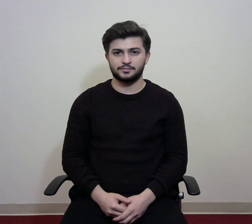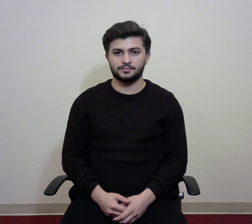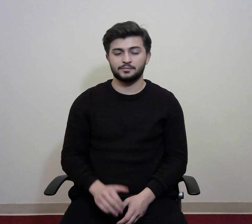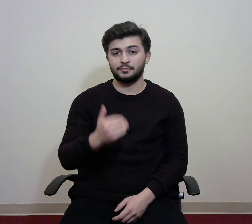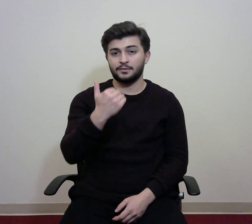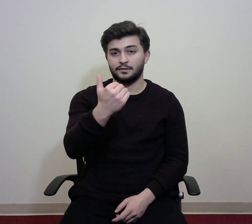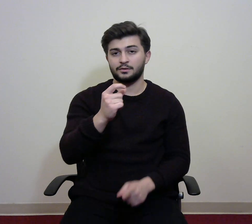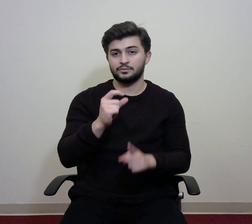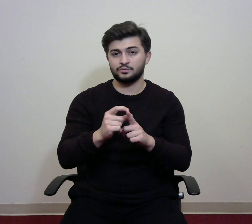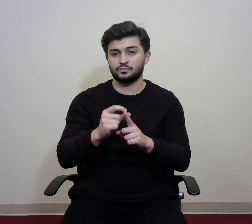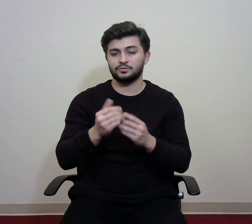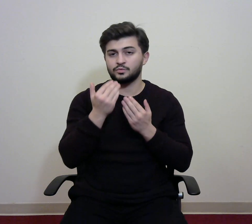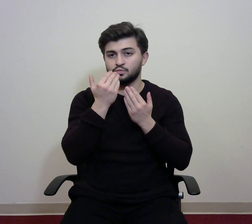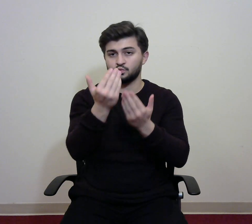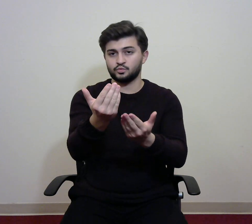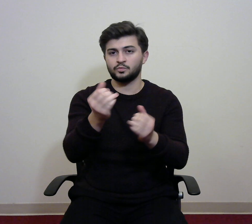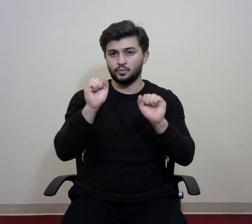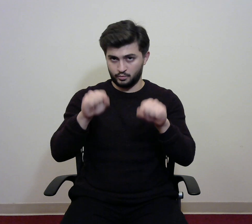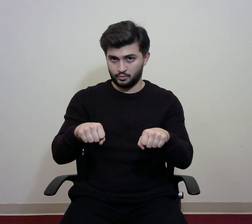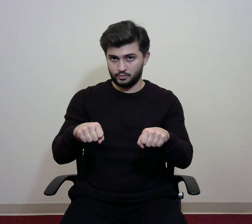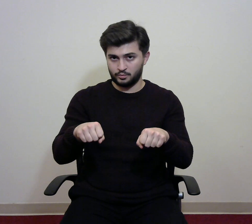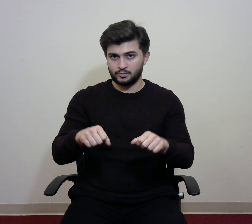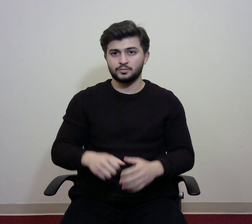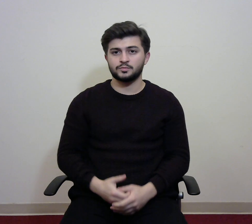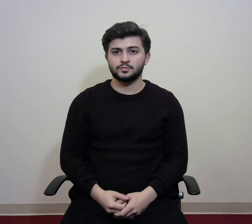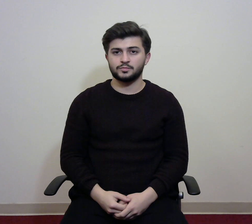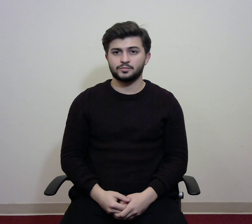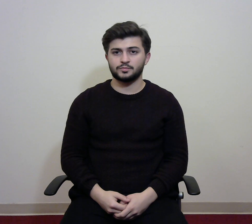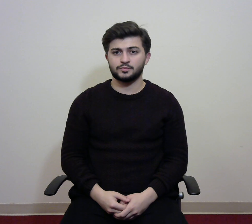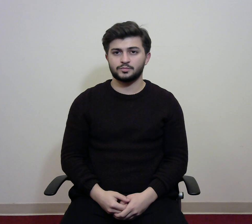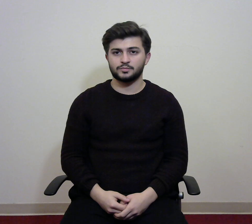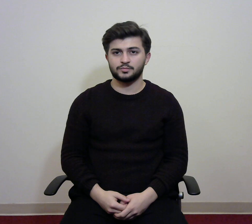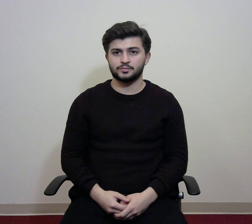Sizdən söz soruşmaq olar?